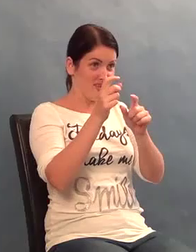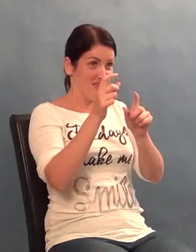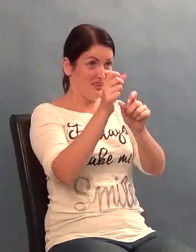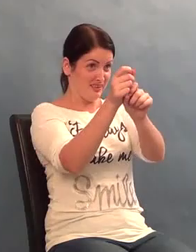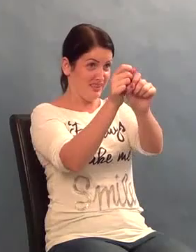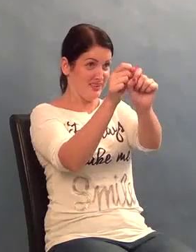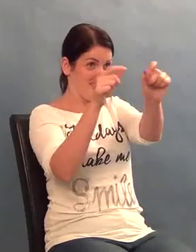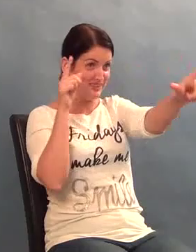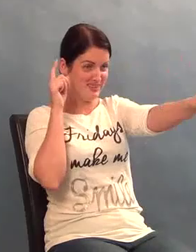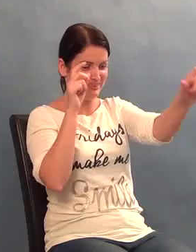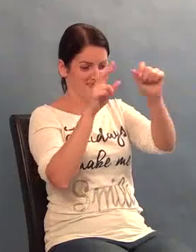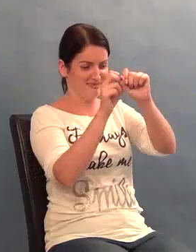Wskazówka budzika trafiła go w pupę.